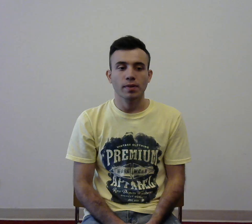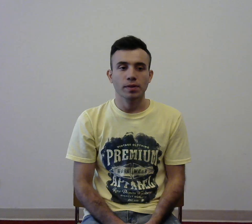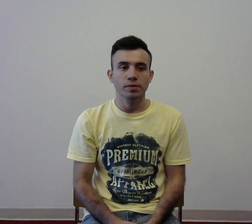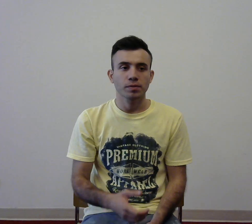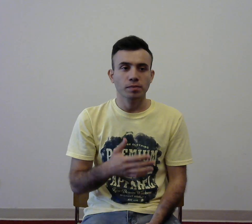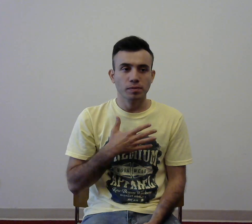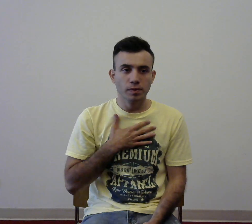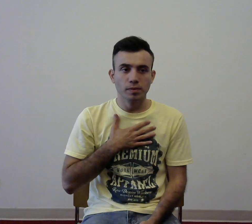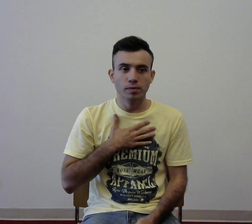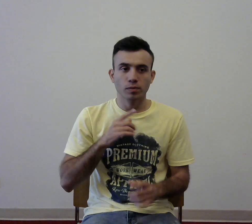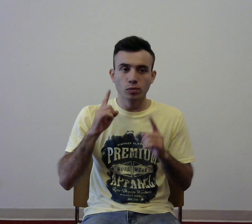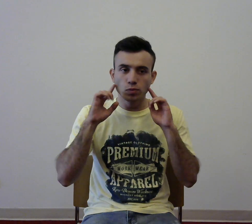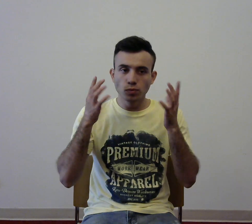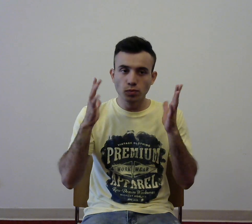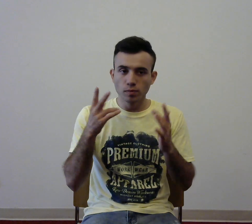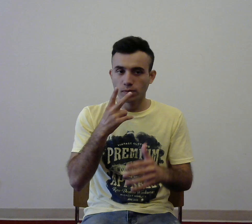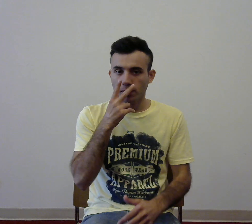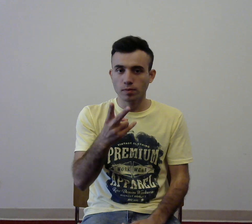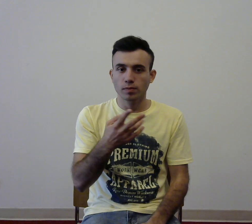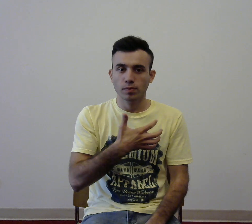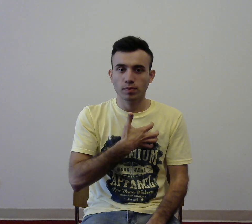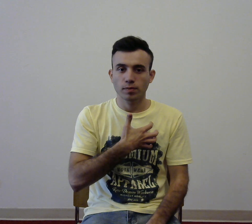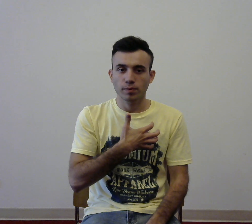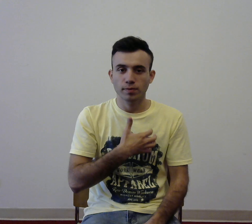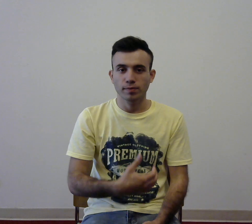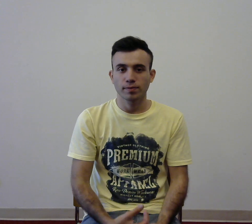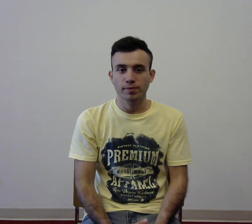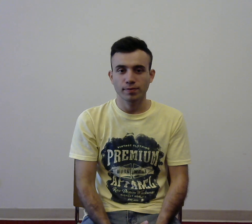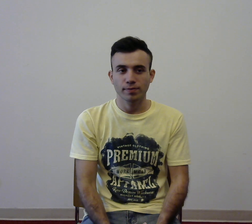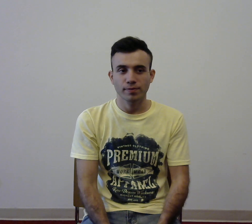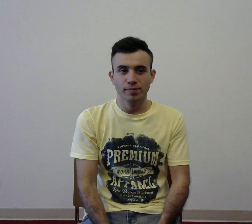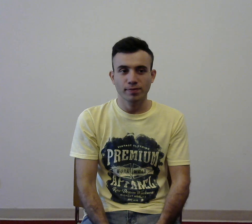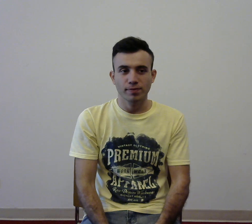Mən xəbərlərə baxmaq istəyirəm